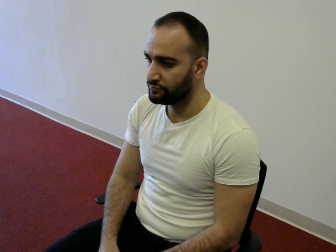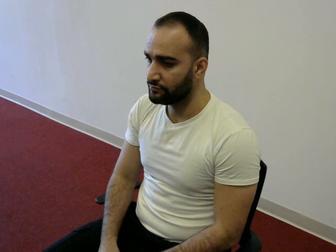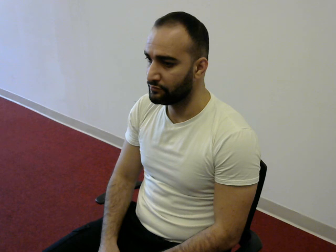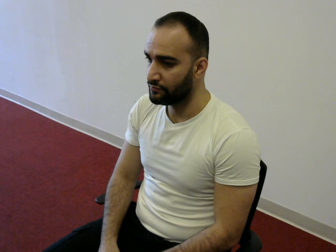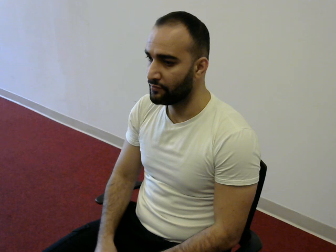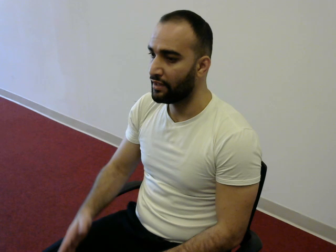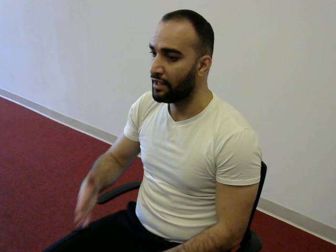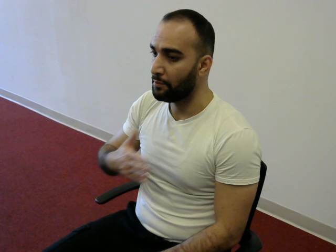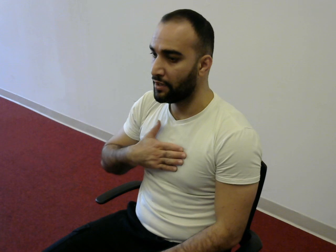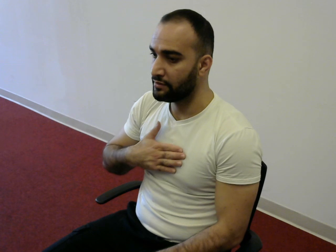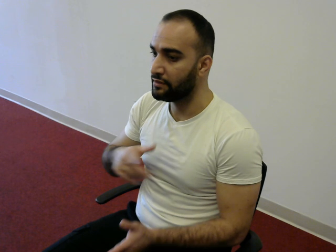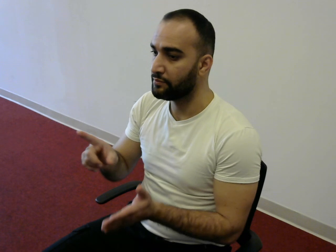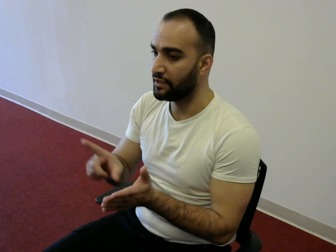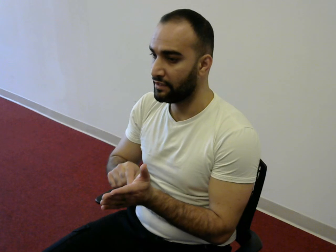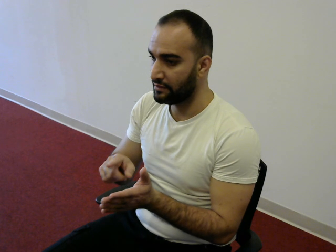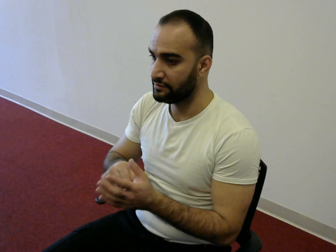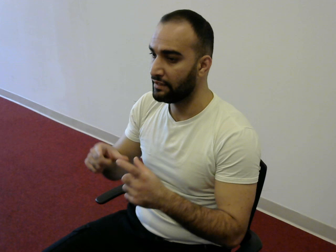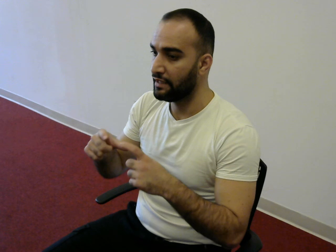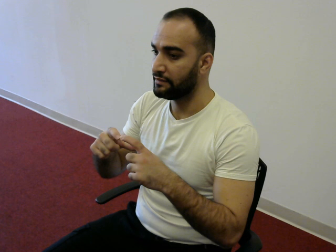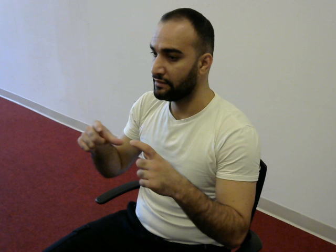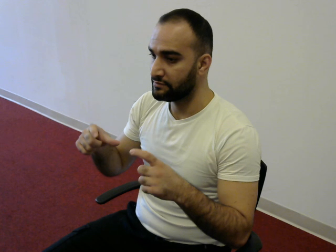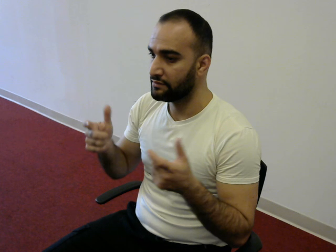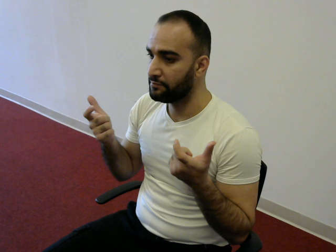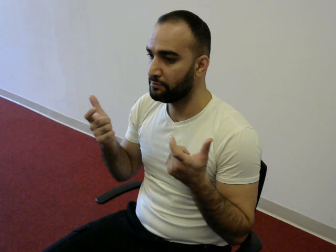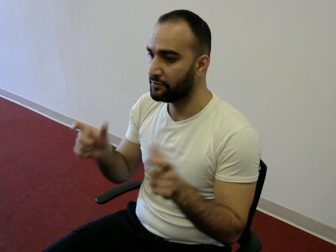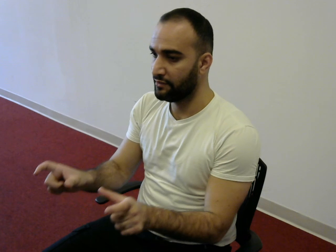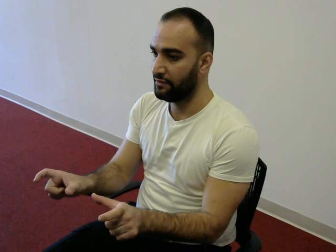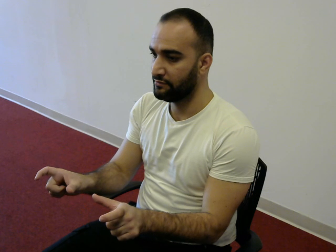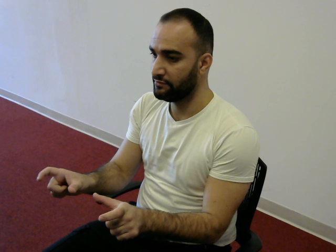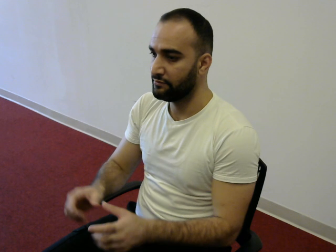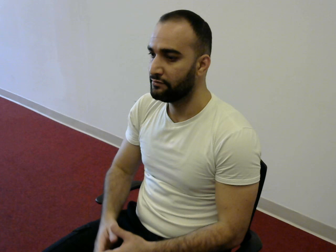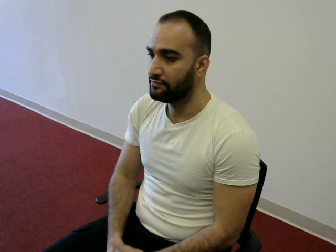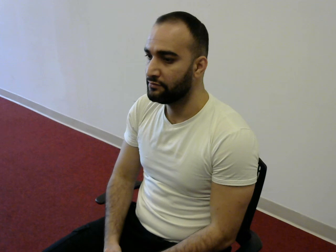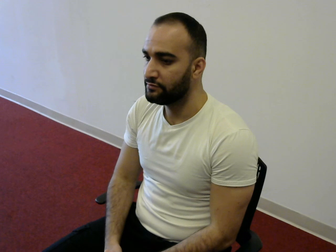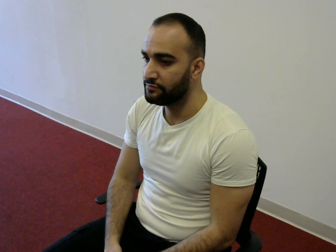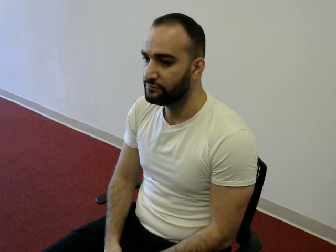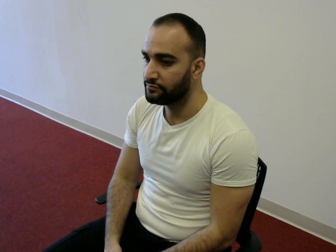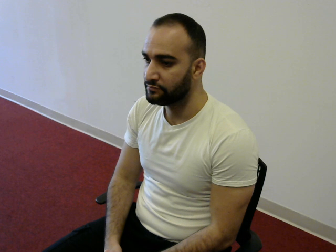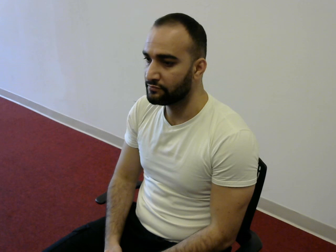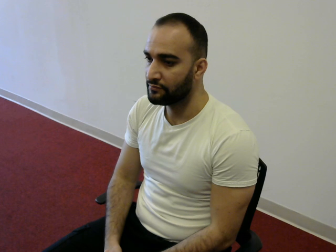Mənim pensiya kartım bloklanıb